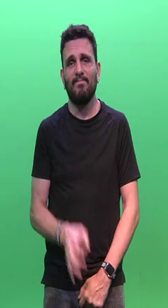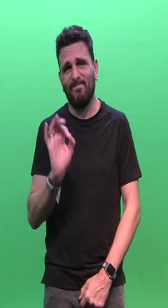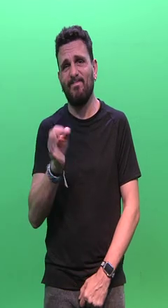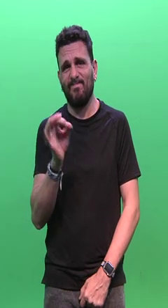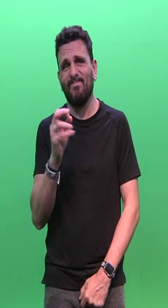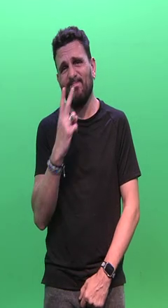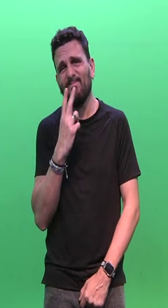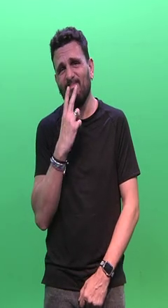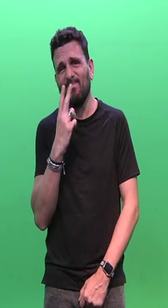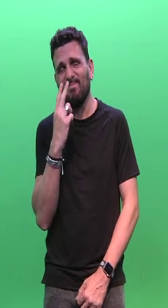Sí, fumo.